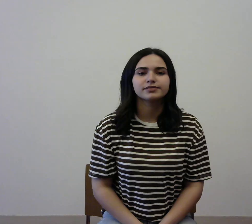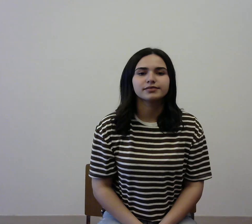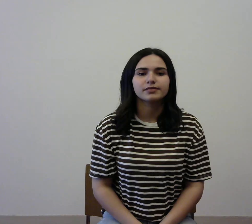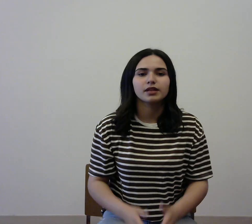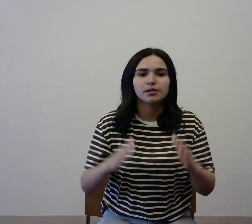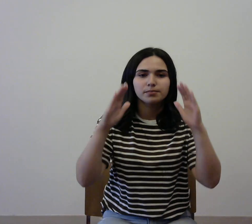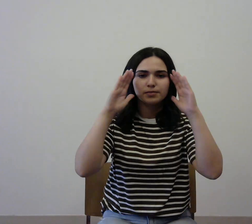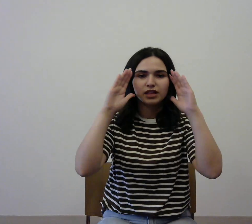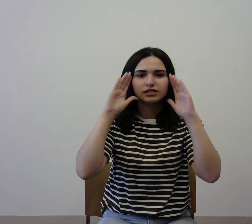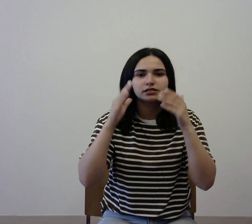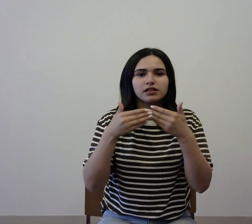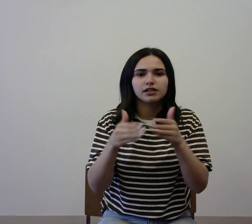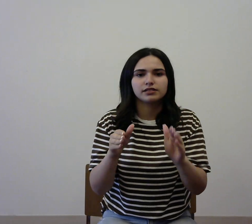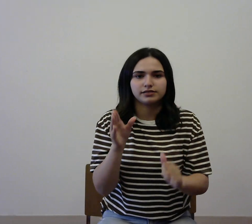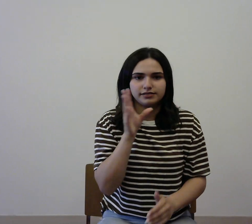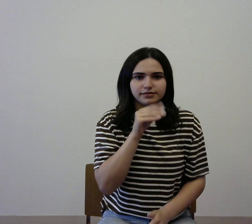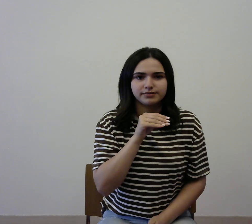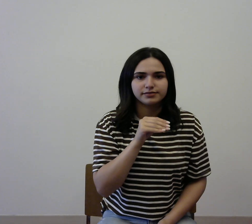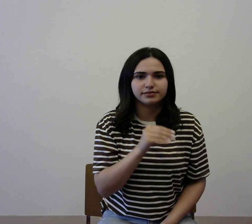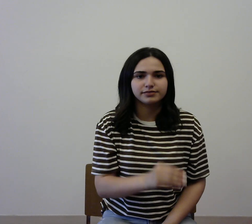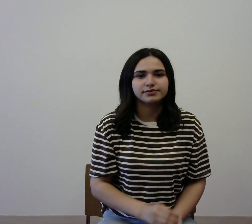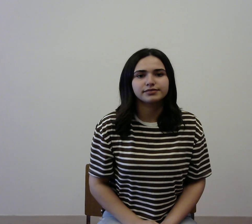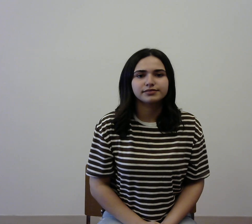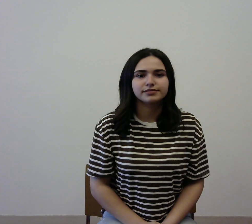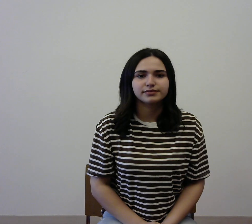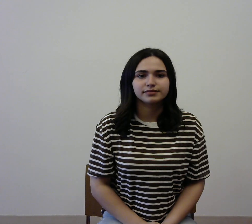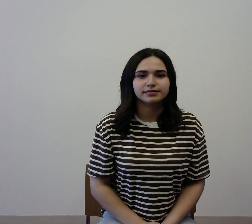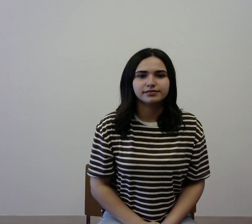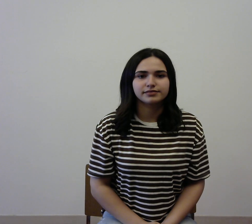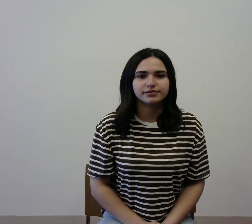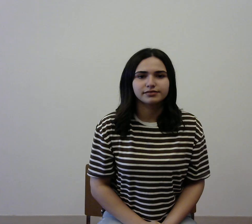Pəncərəni aça bilərsinizmi?